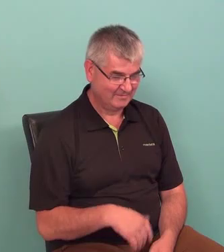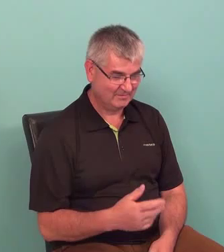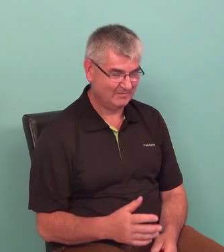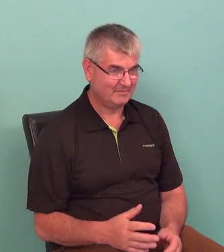Następny.